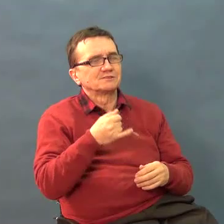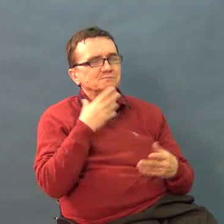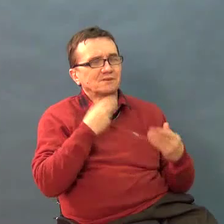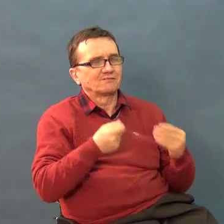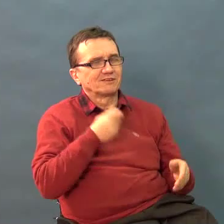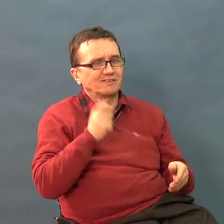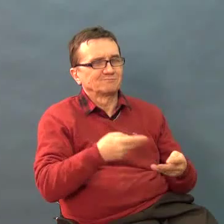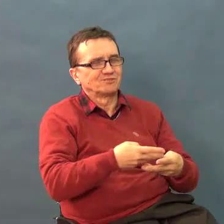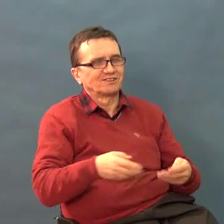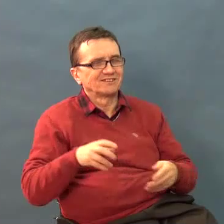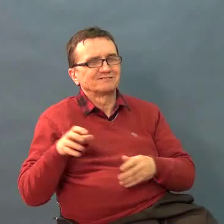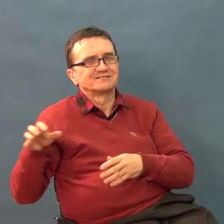Dziecko bawi się grając na płocie.